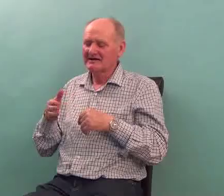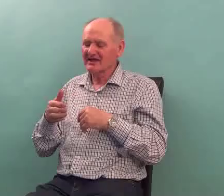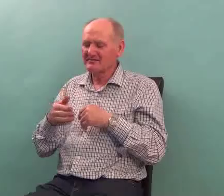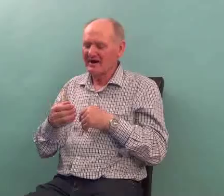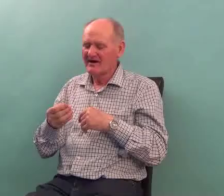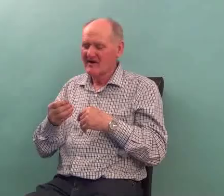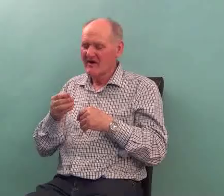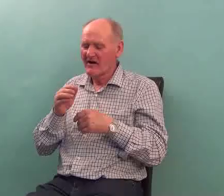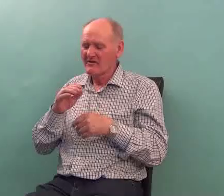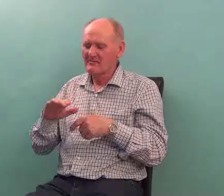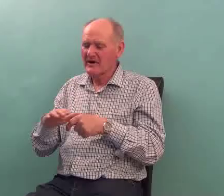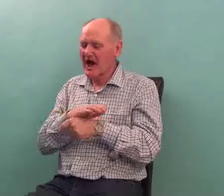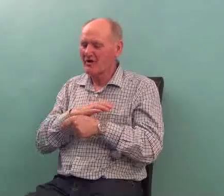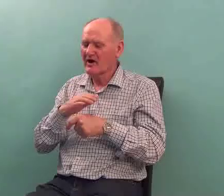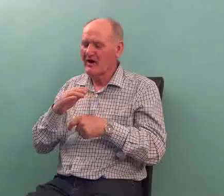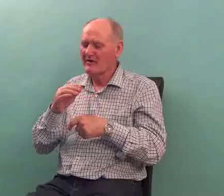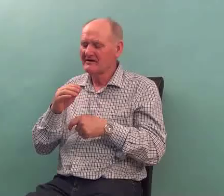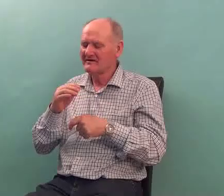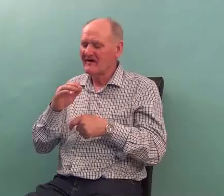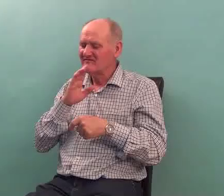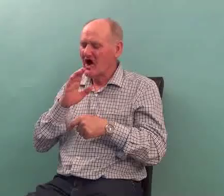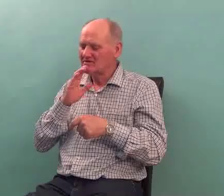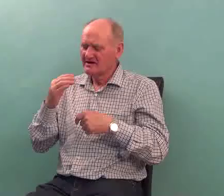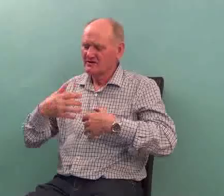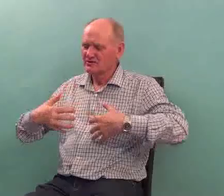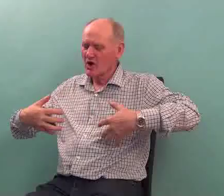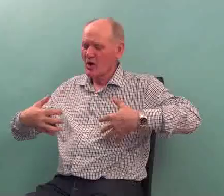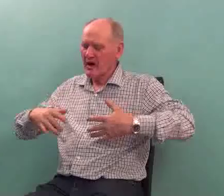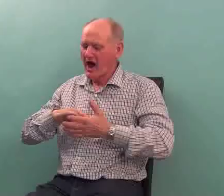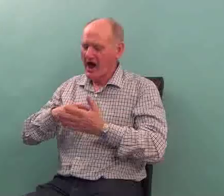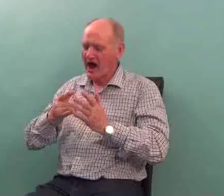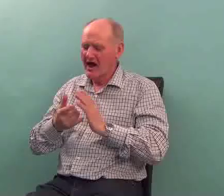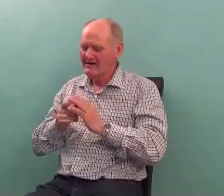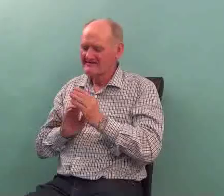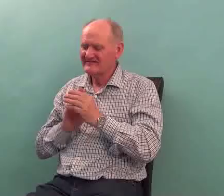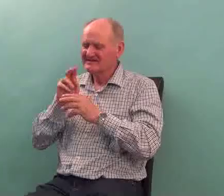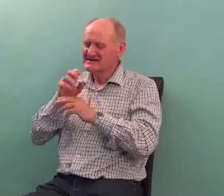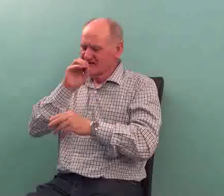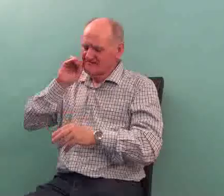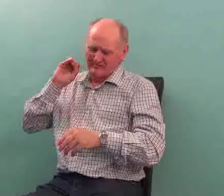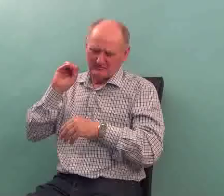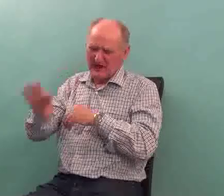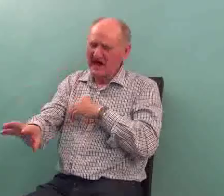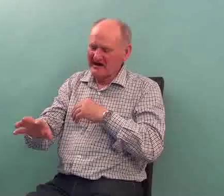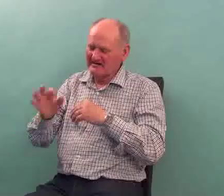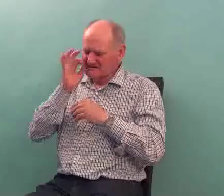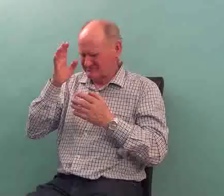Ryba nabiera w usta pełno wody, wychyla się i wypluwa wodę.